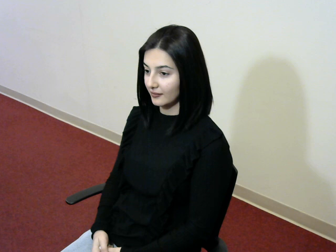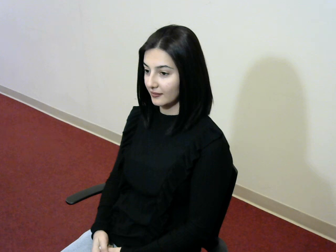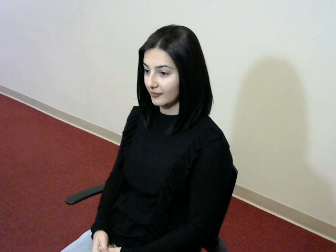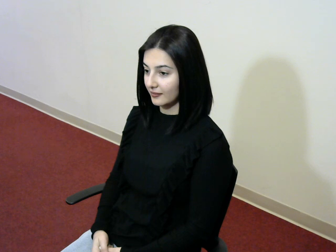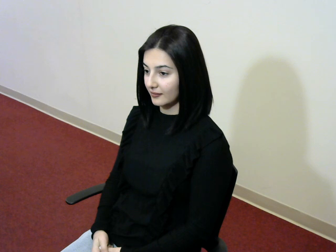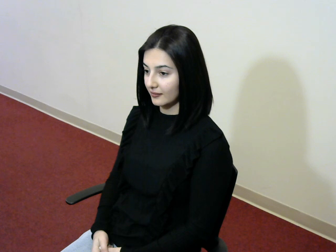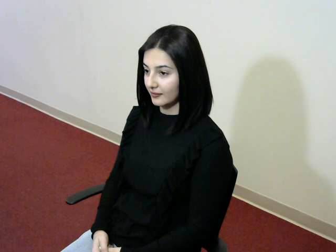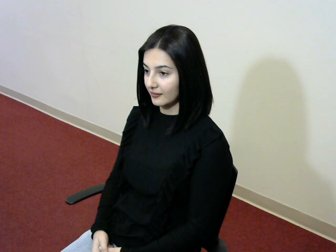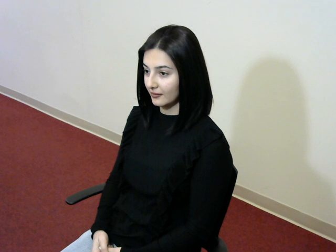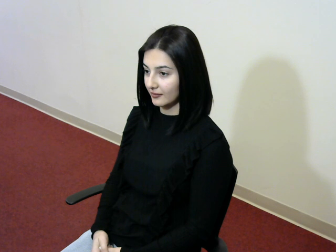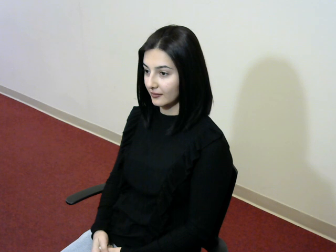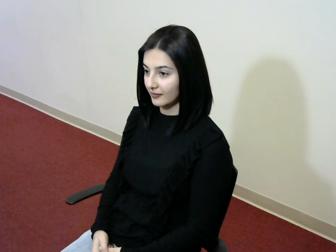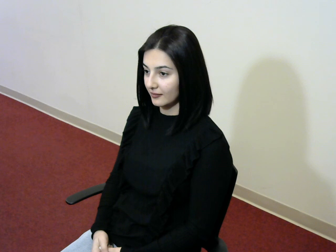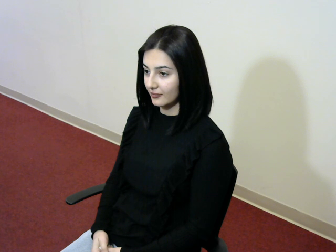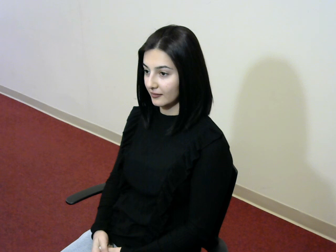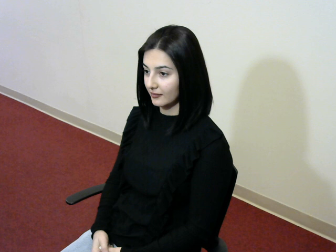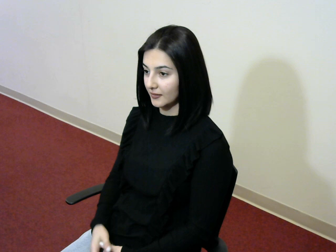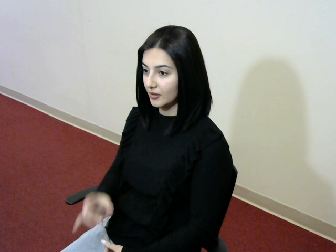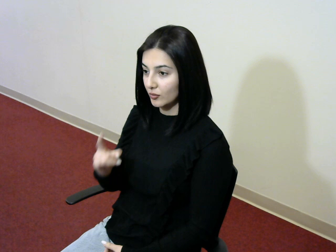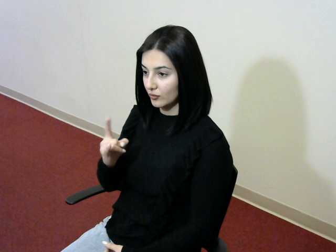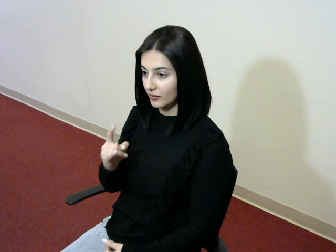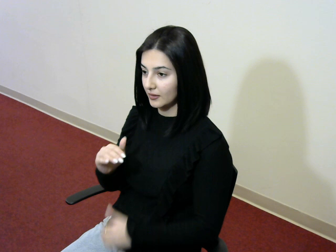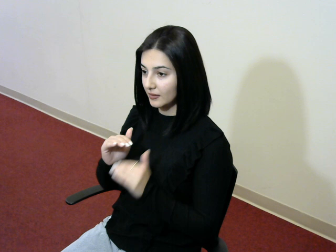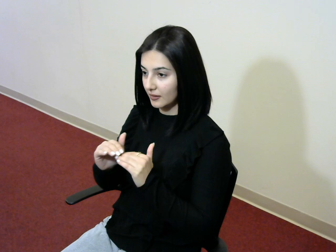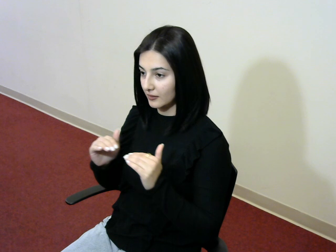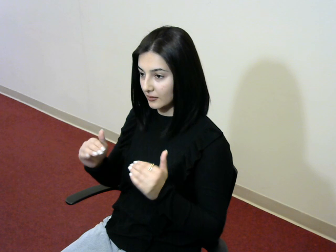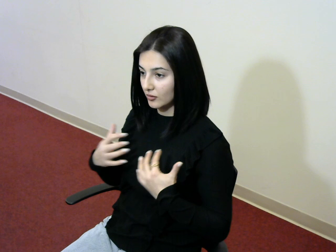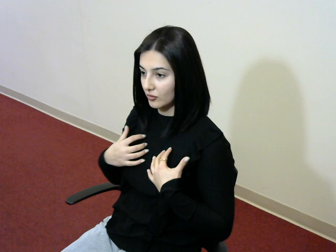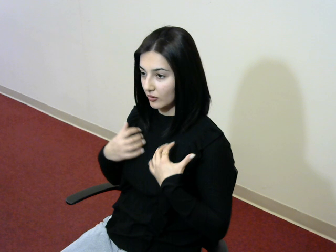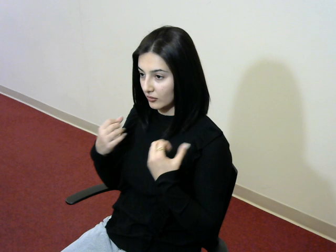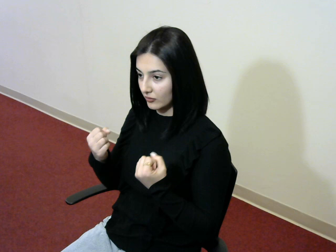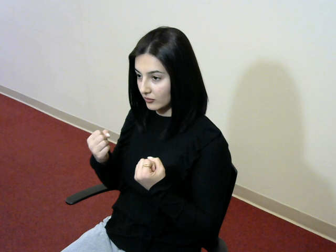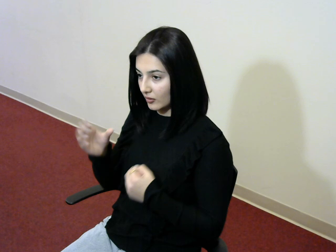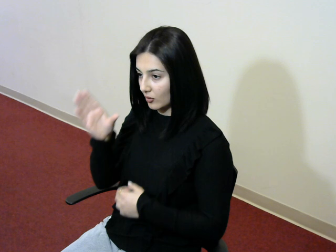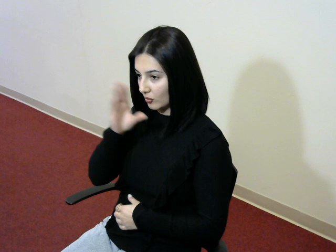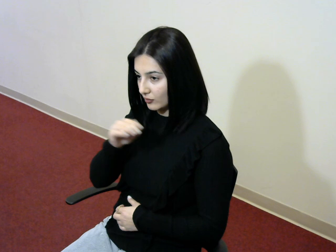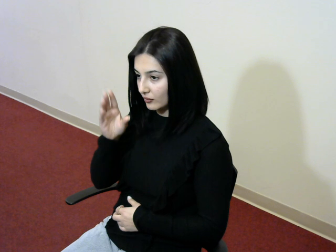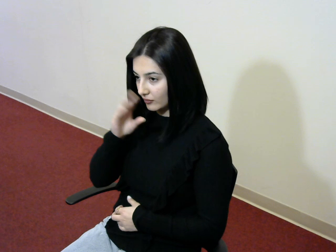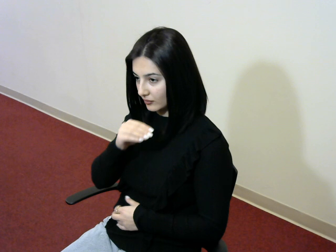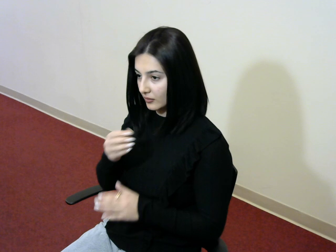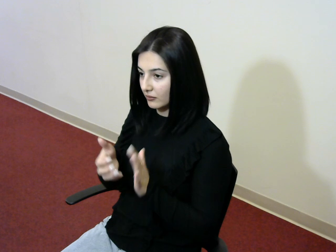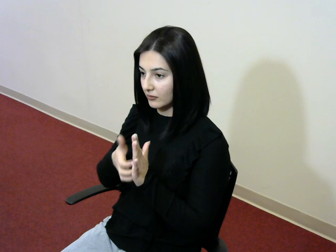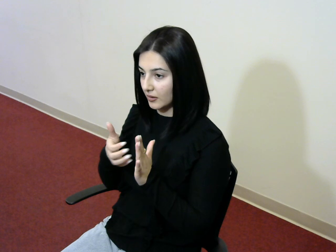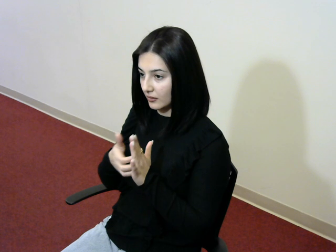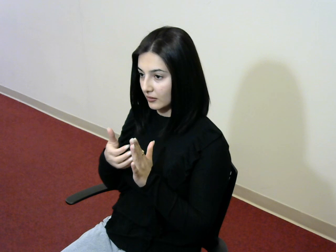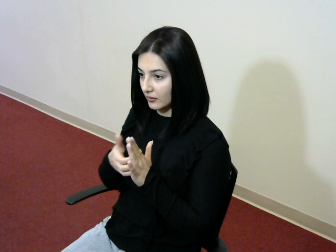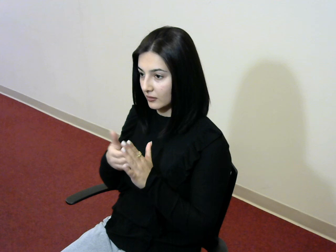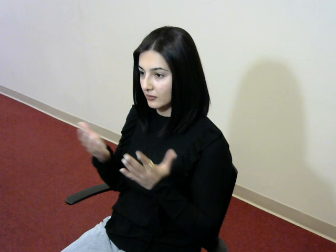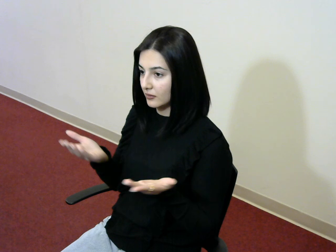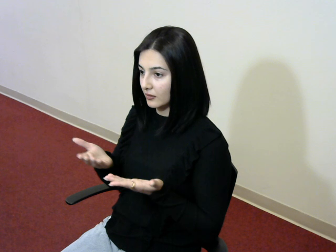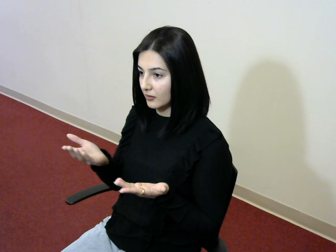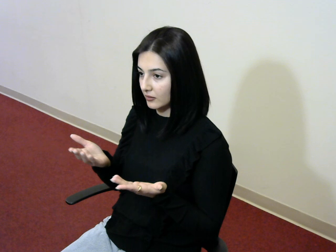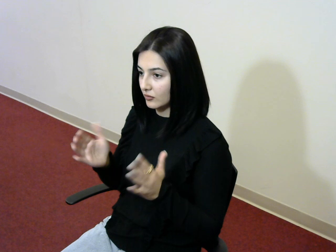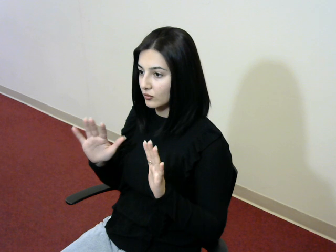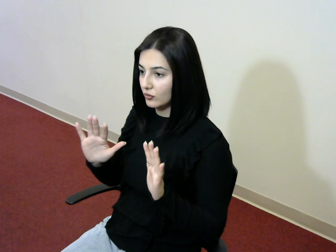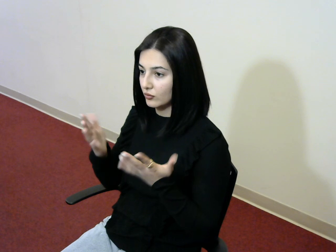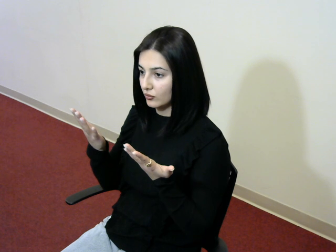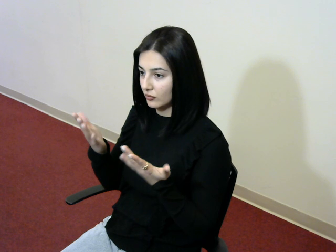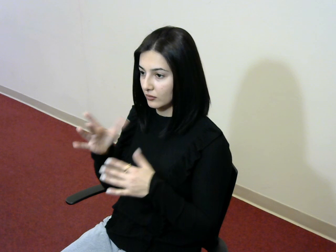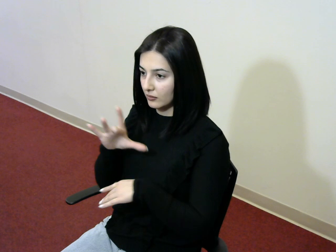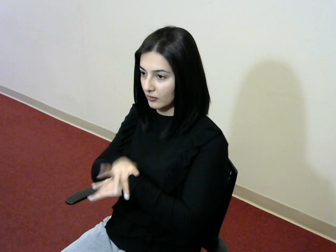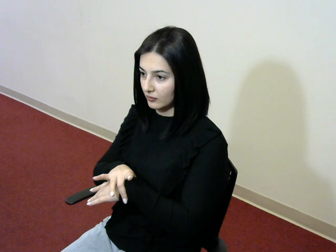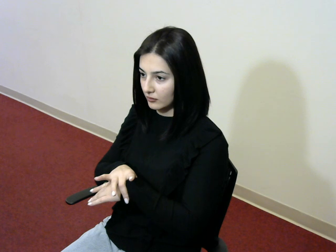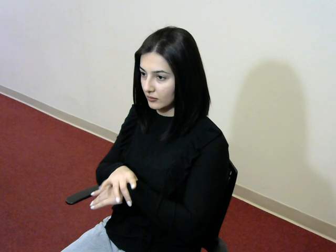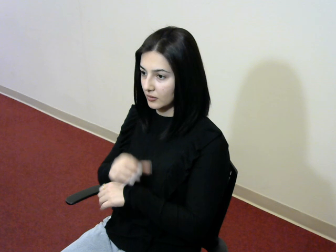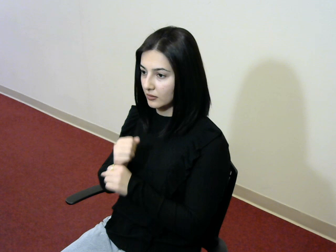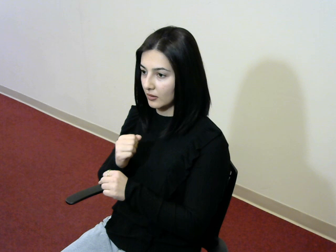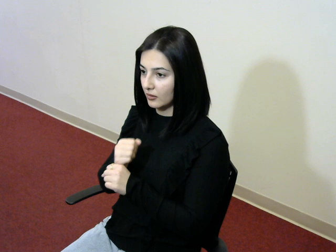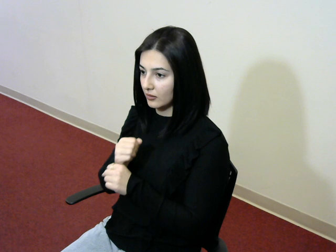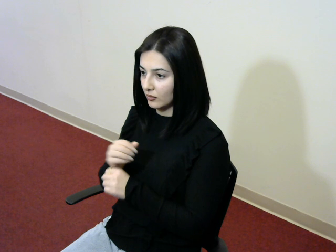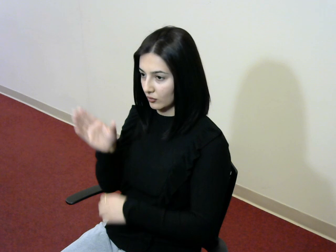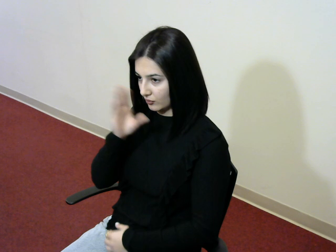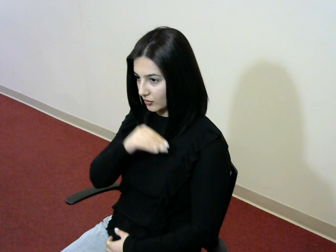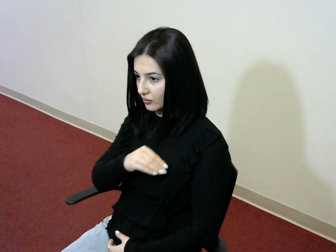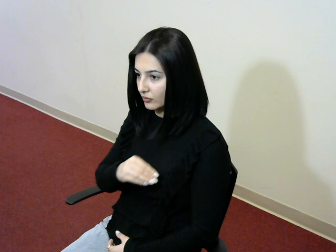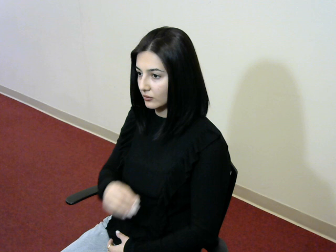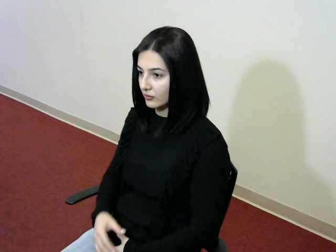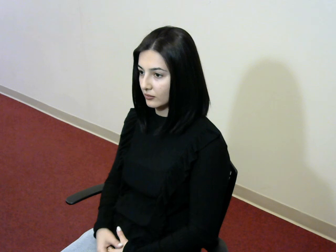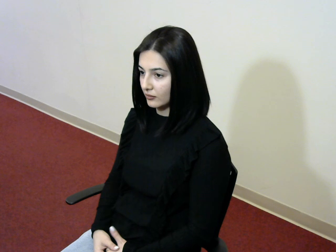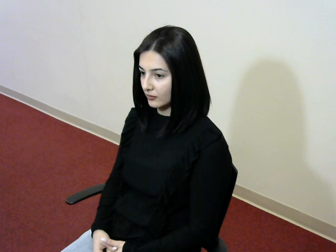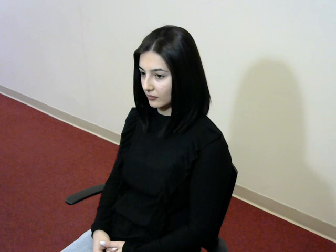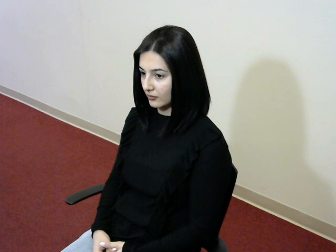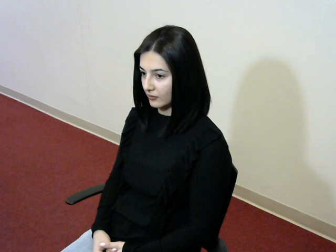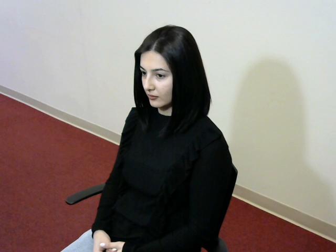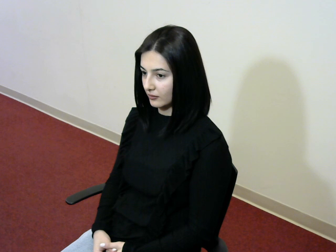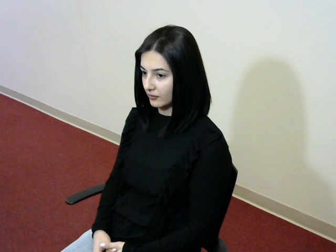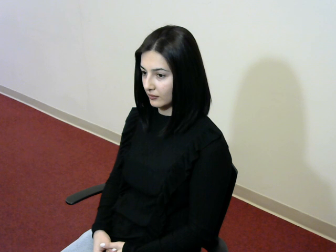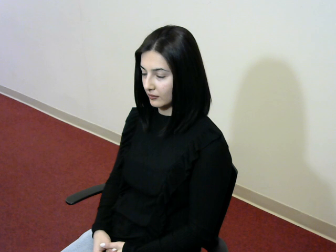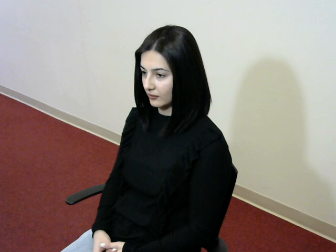Uşaqların sağlamlıq imkanlarının məhdudluğu hansı hallarda müəyyən edilir?